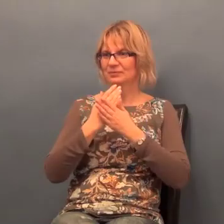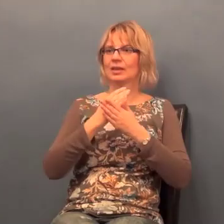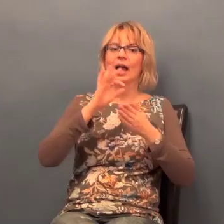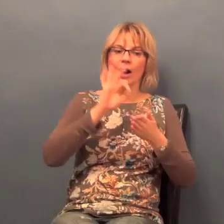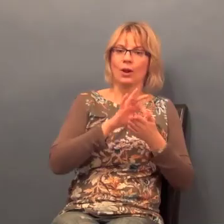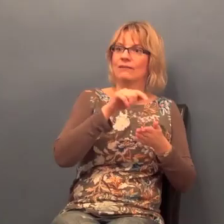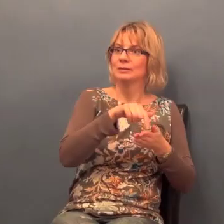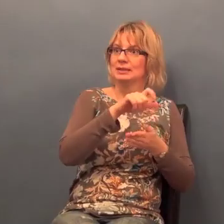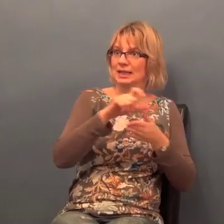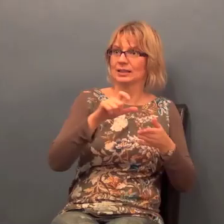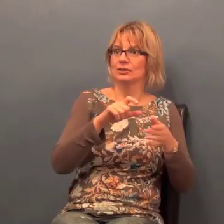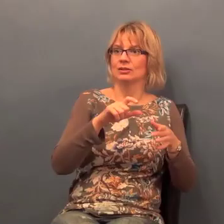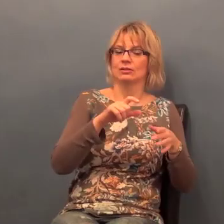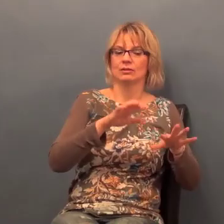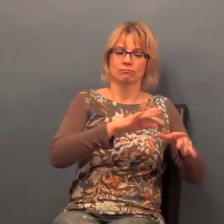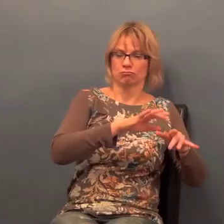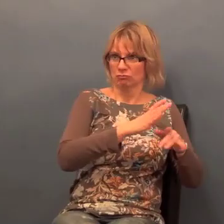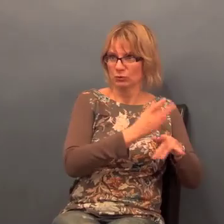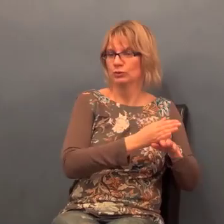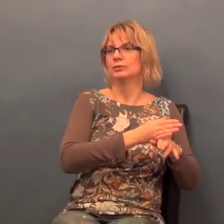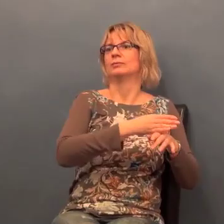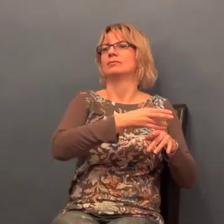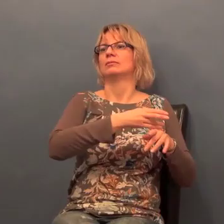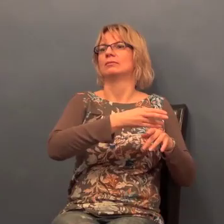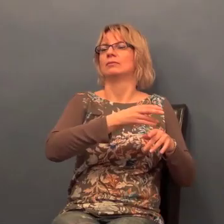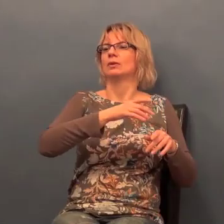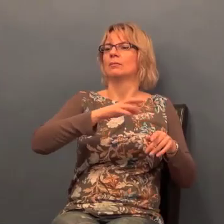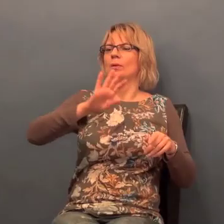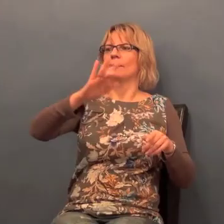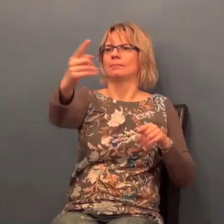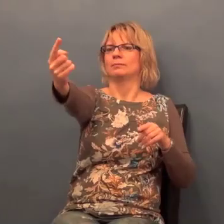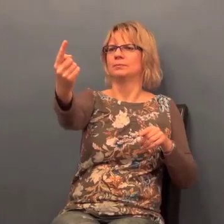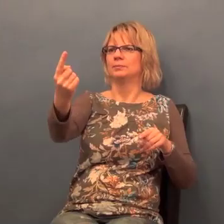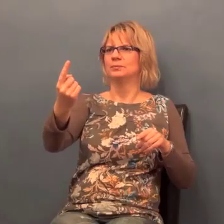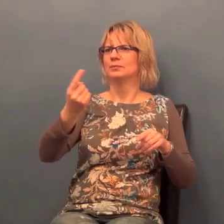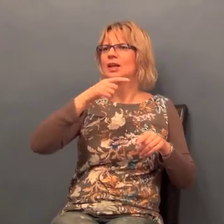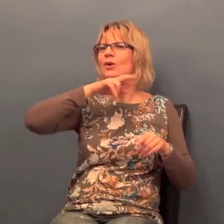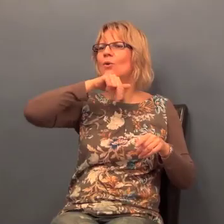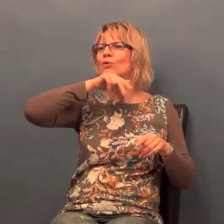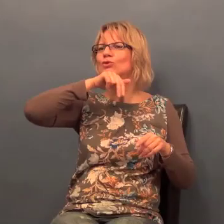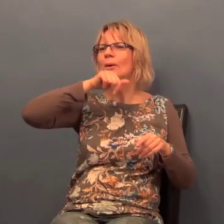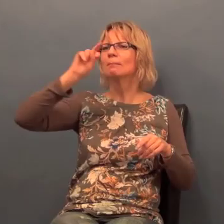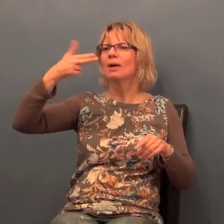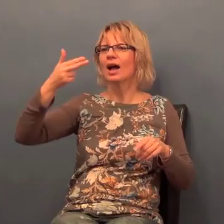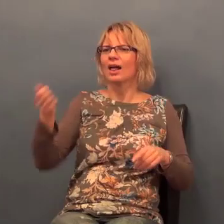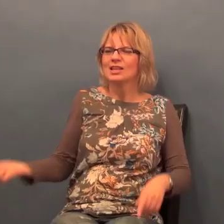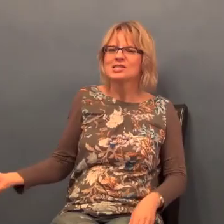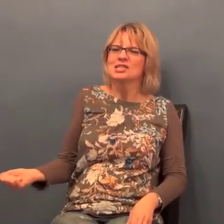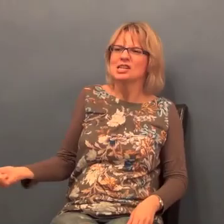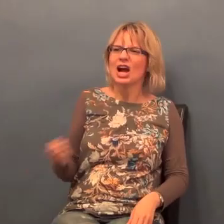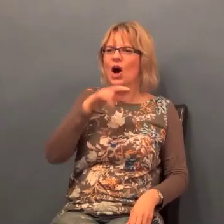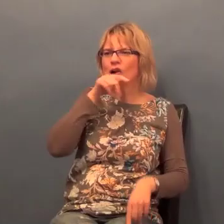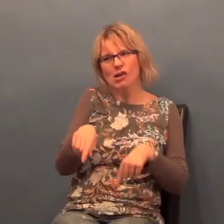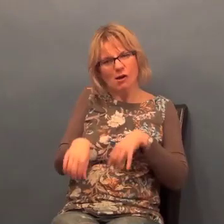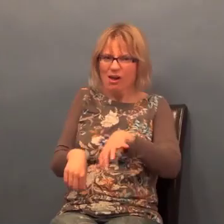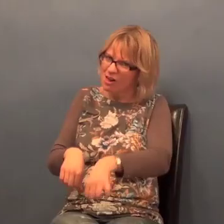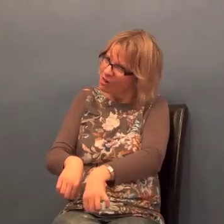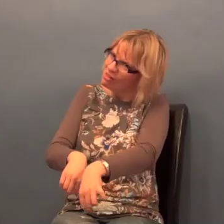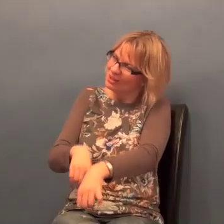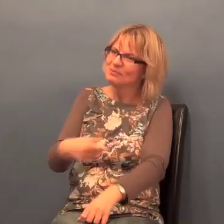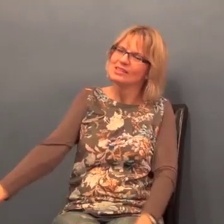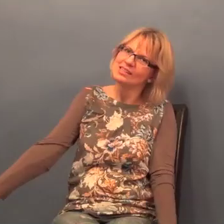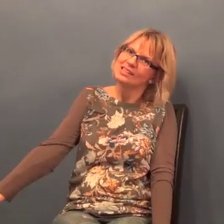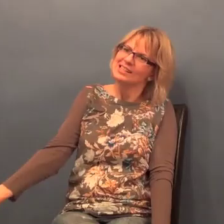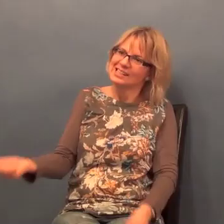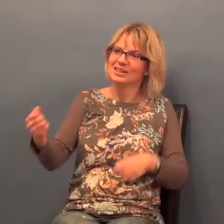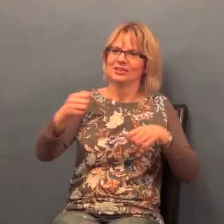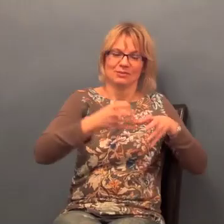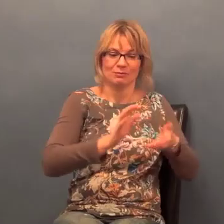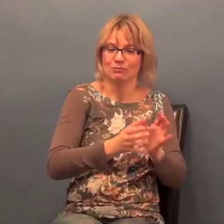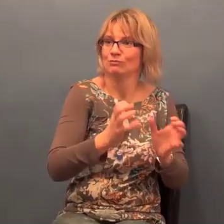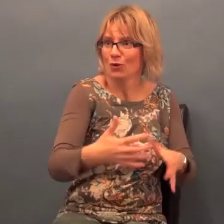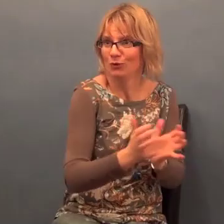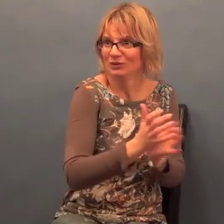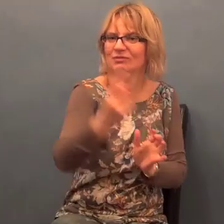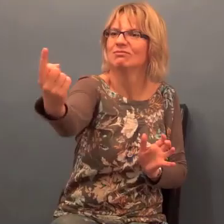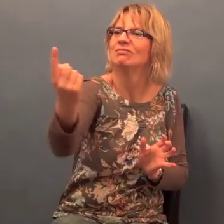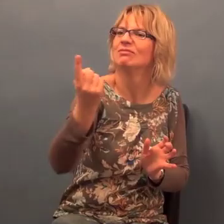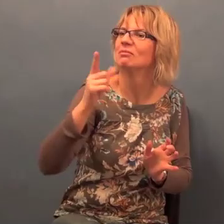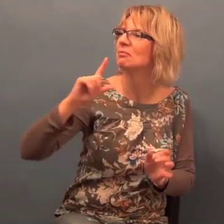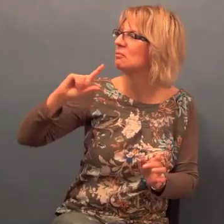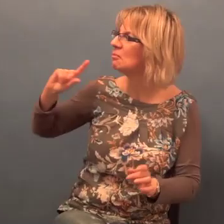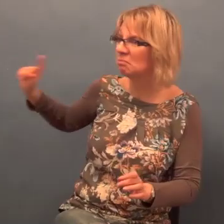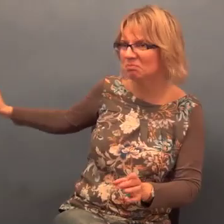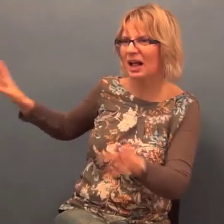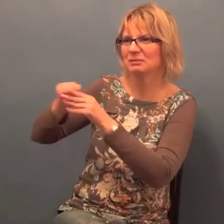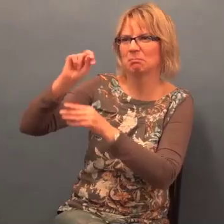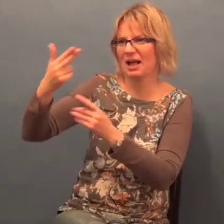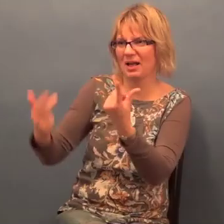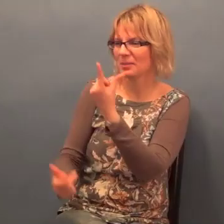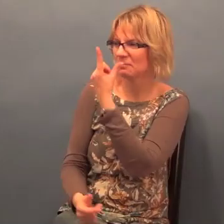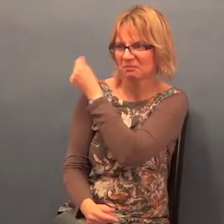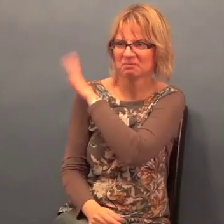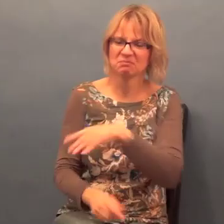W tym czasie obok przechodził pan, ciągnąc na postronku kozę.